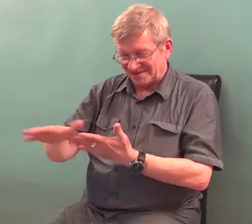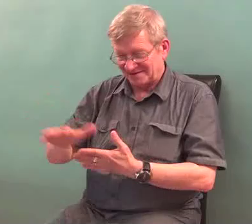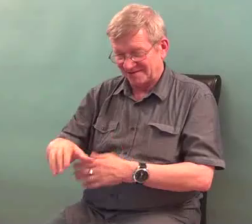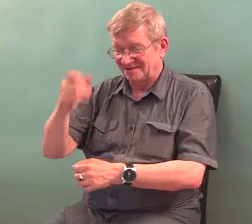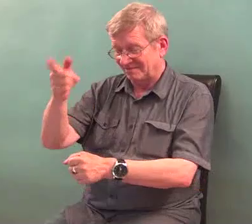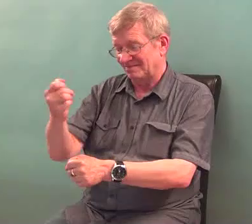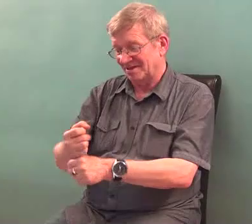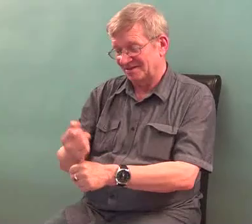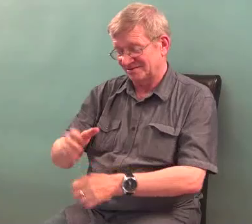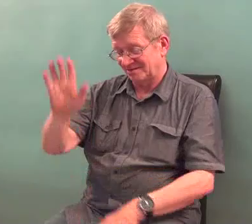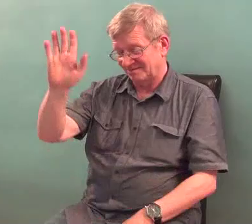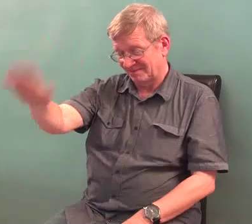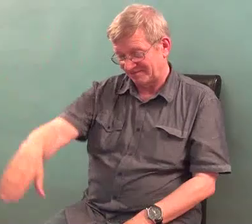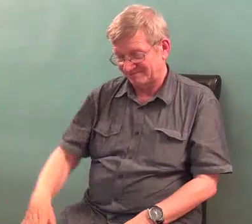Ty masz pracę.